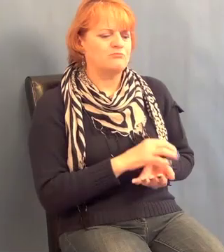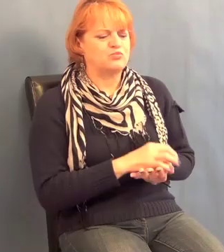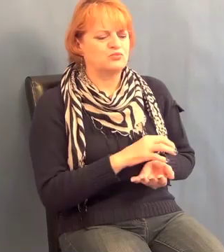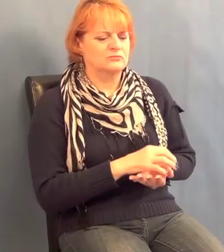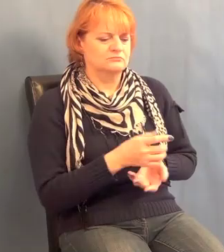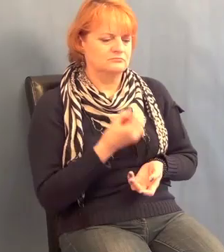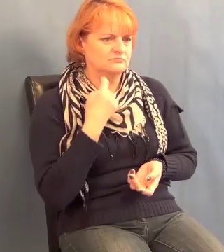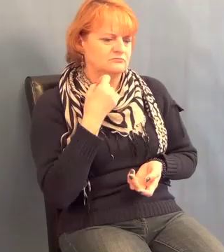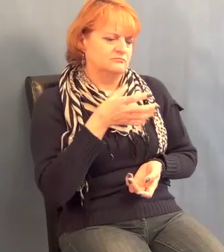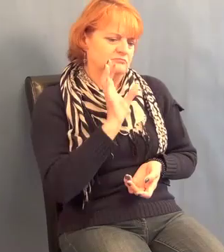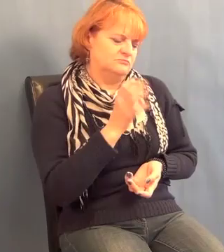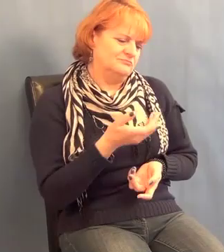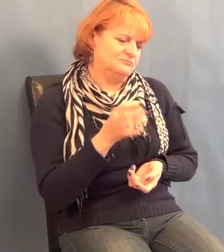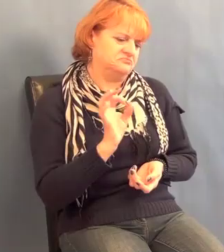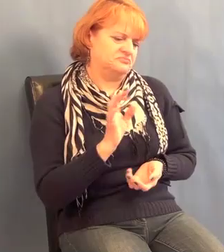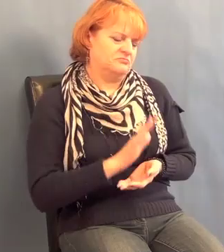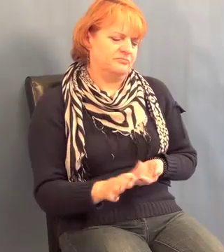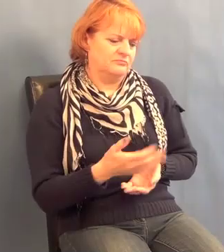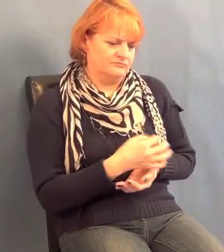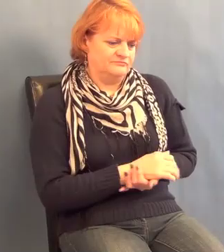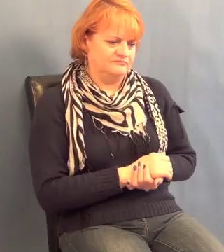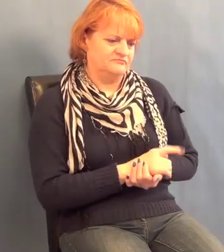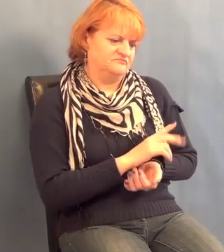Wolno jeść hamburgera i pić napój bezalkoholowy.